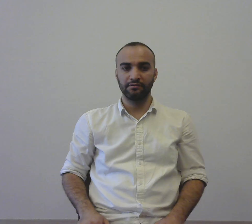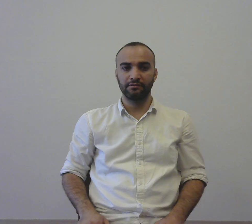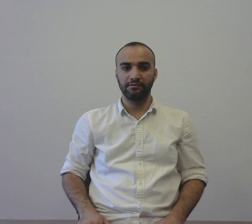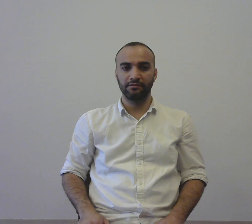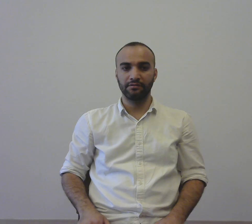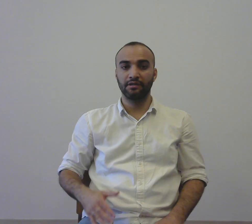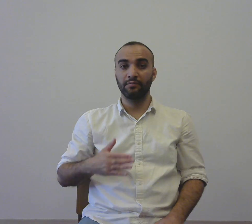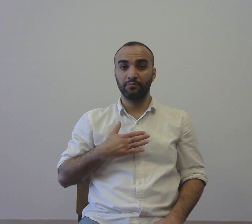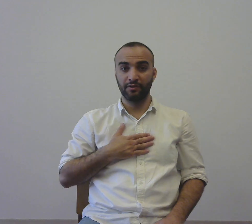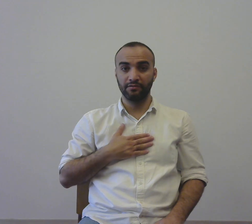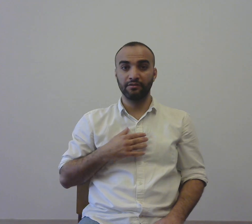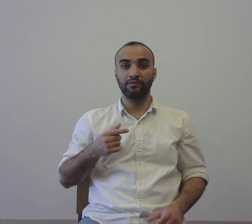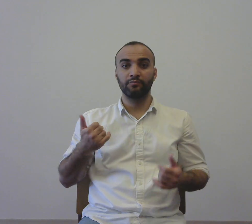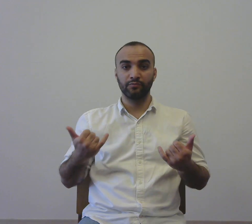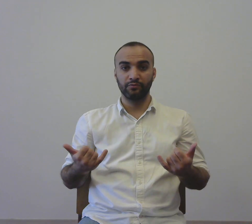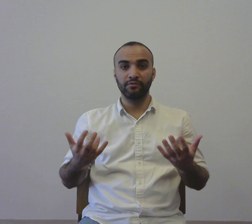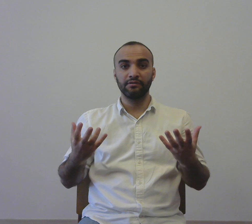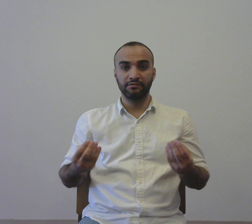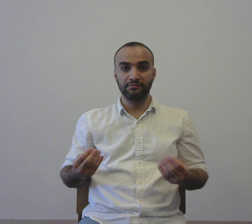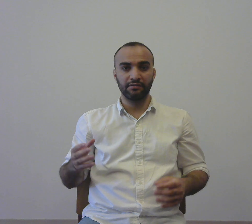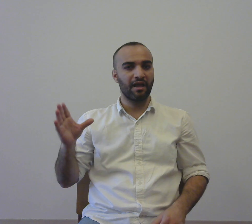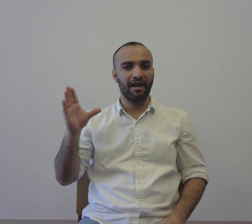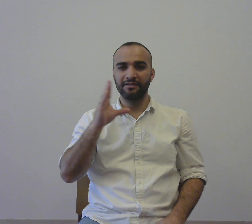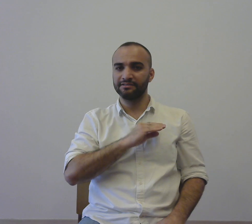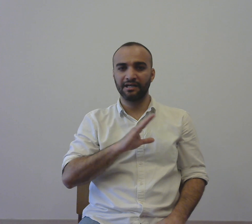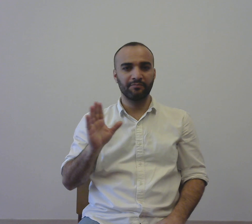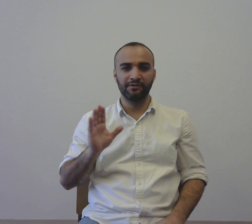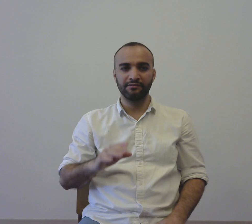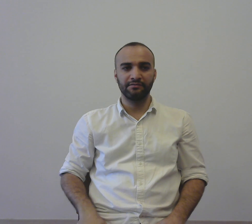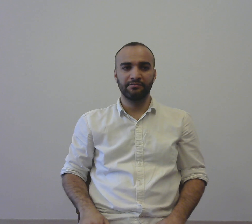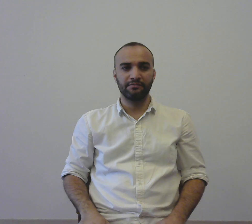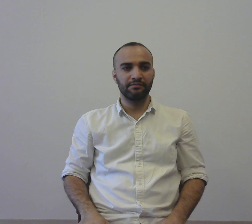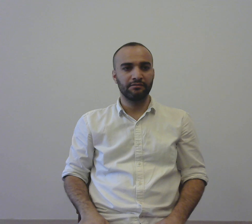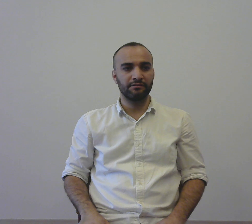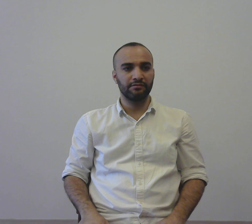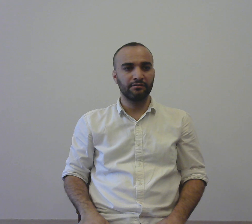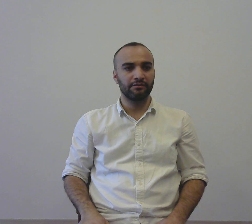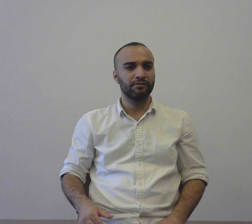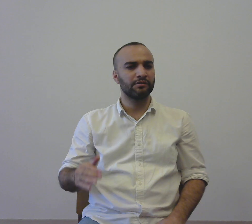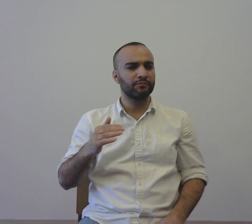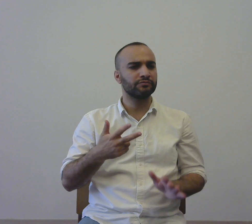Məndə bu gün alınmır